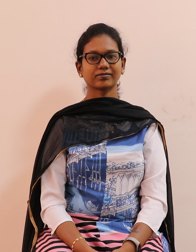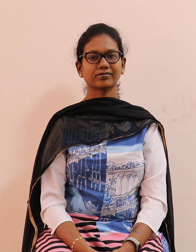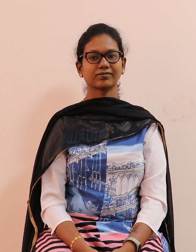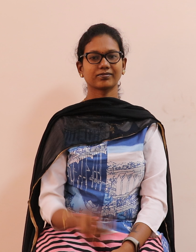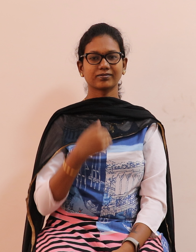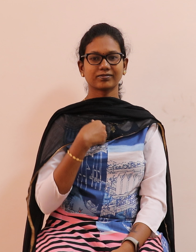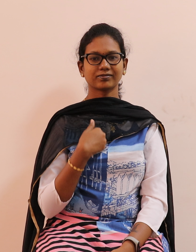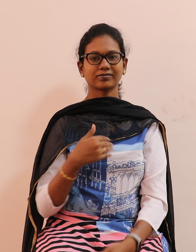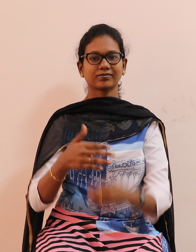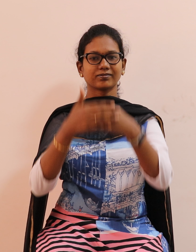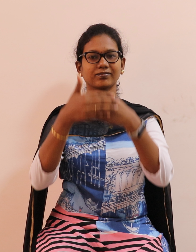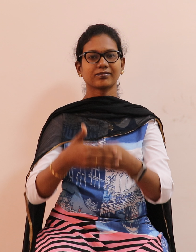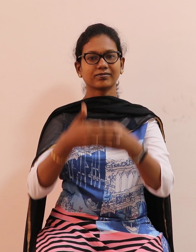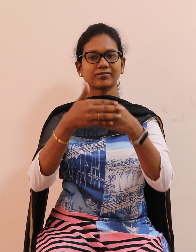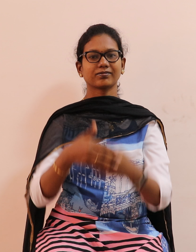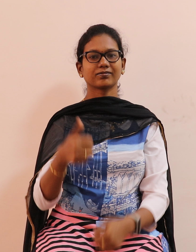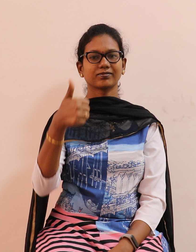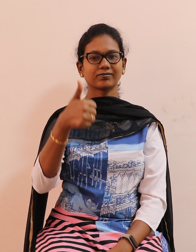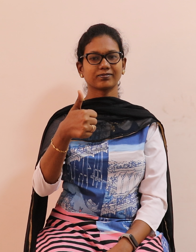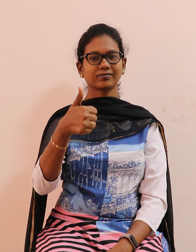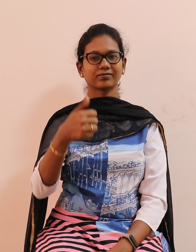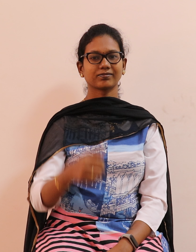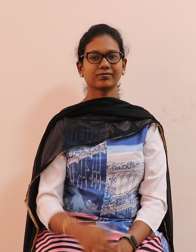i promise